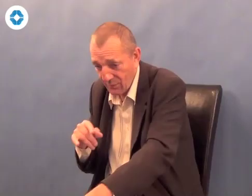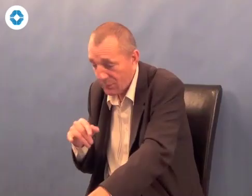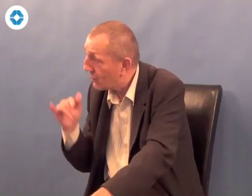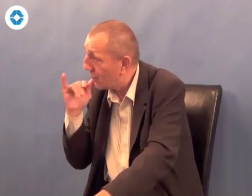Krzyczy?